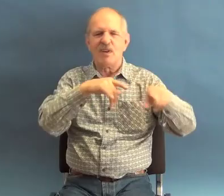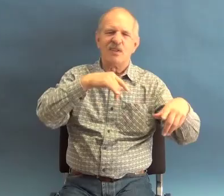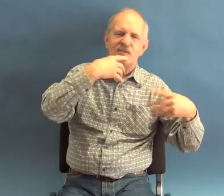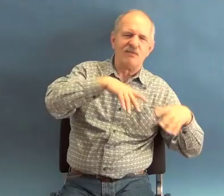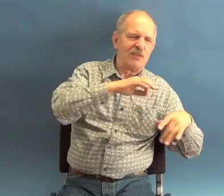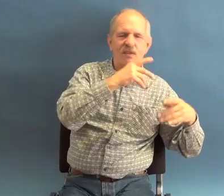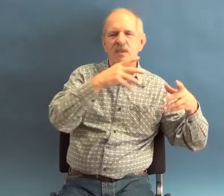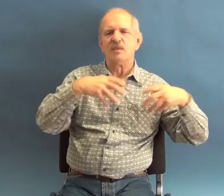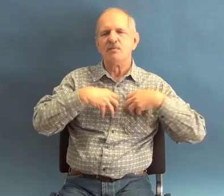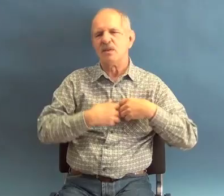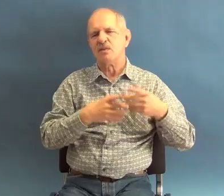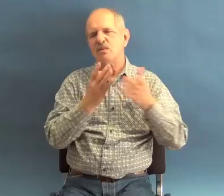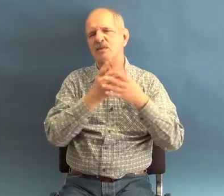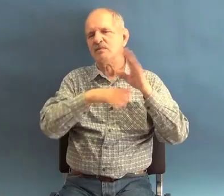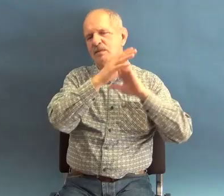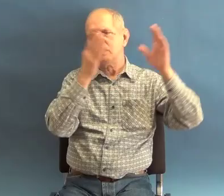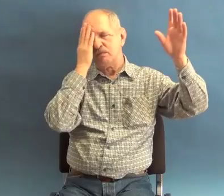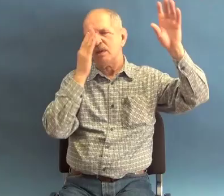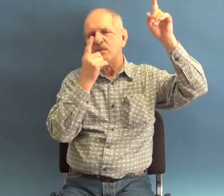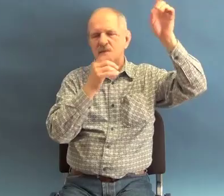Zmęczeni idą spać.